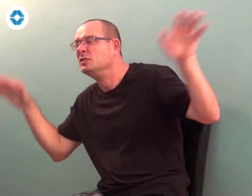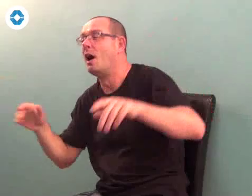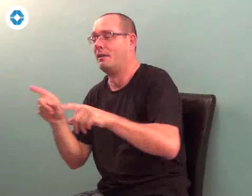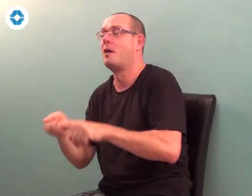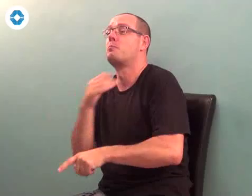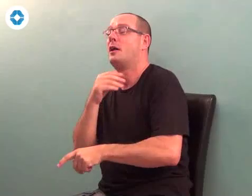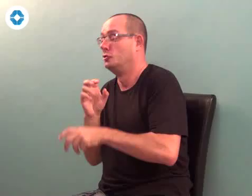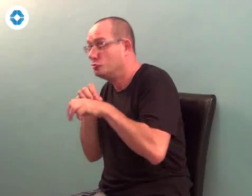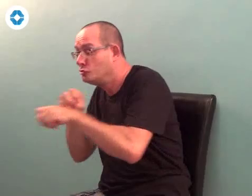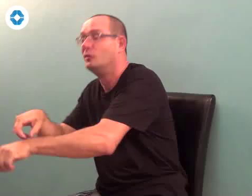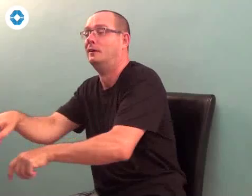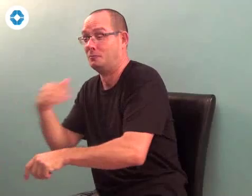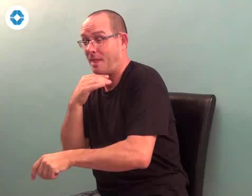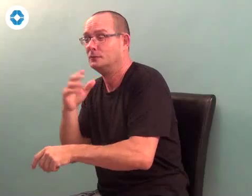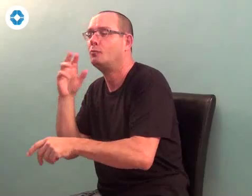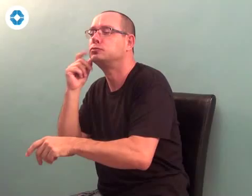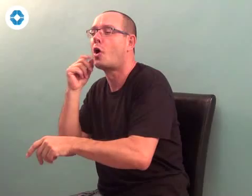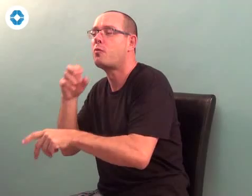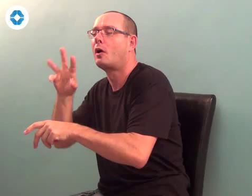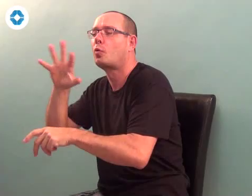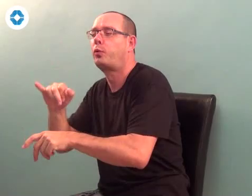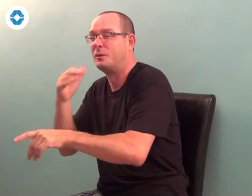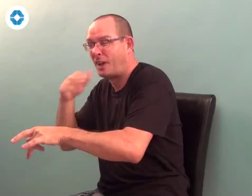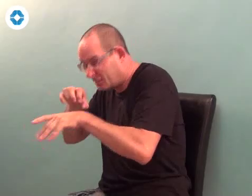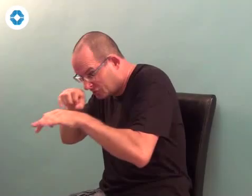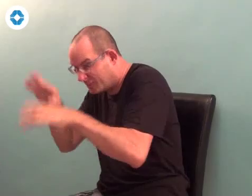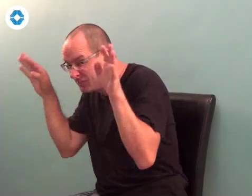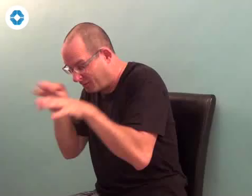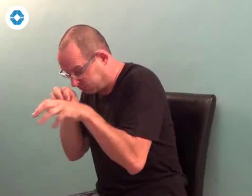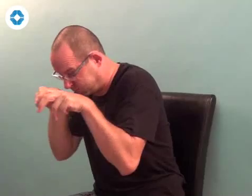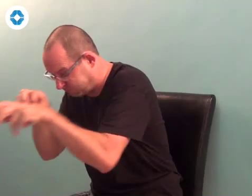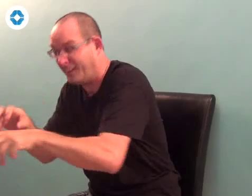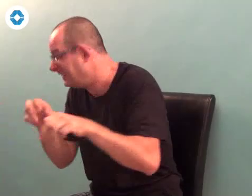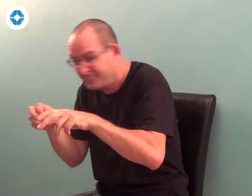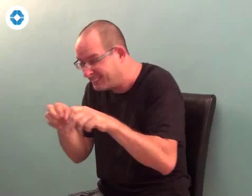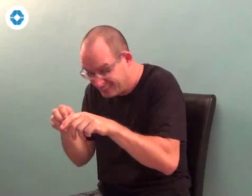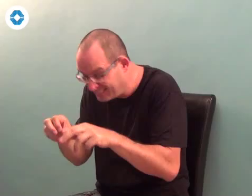Pies też szybko biegnie, bo goni go rój pszczół.